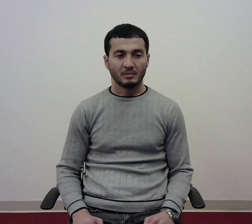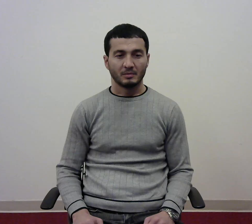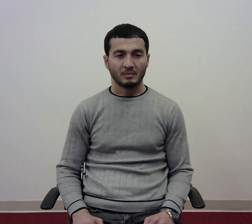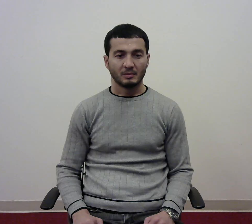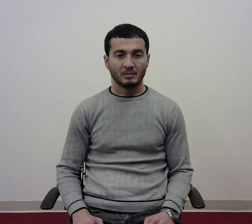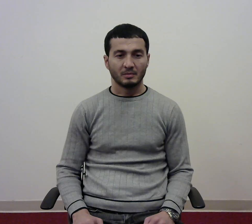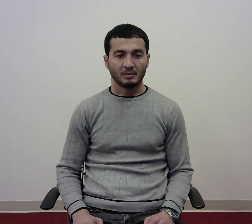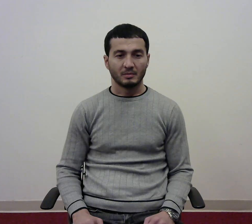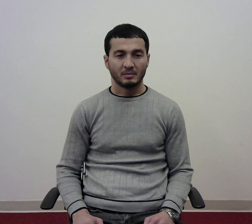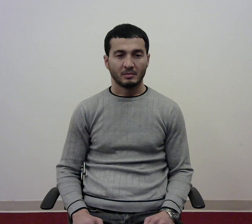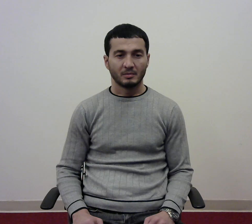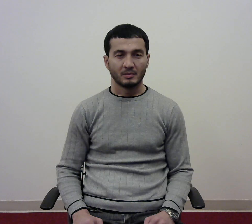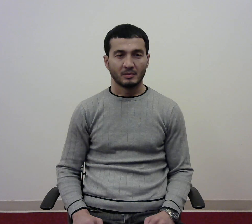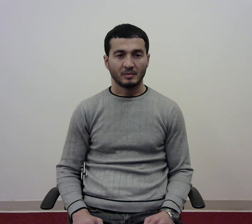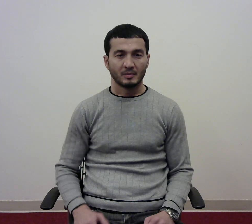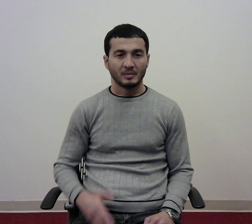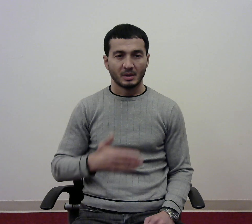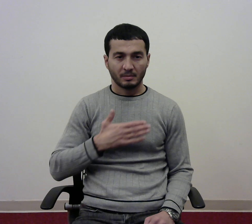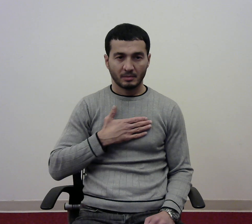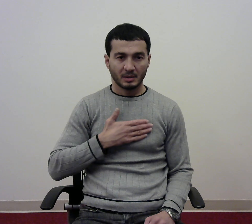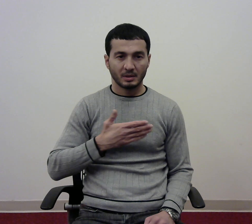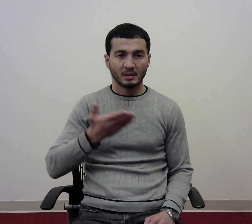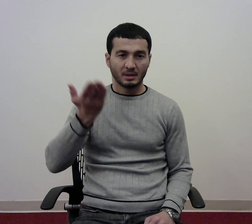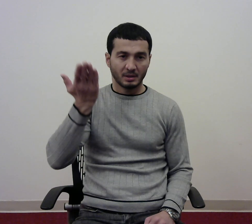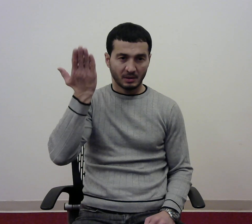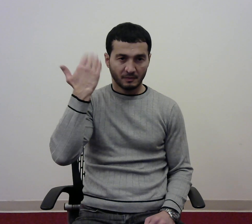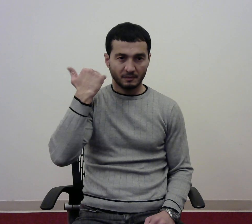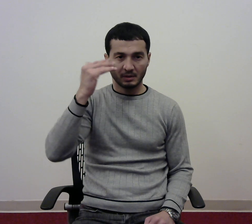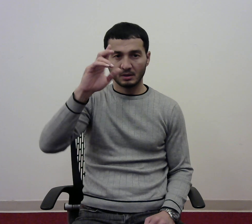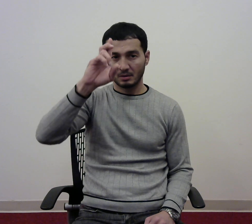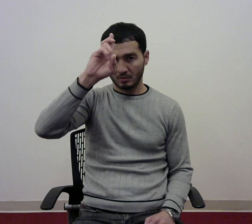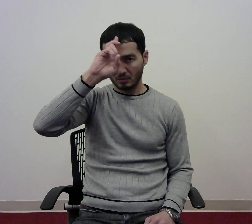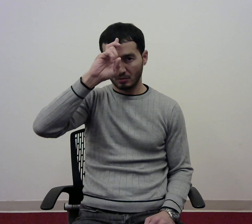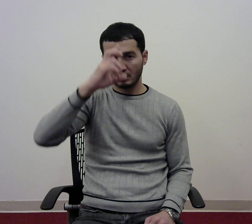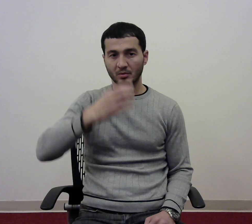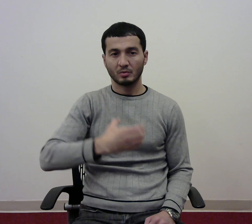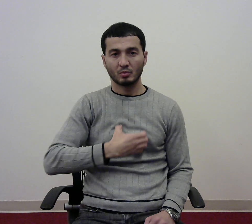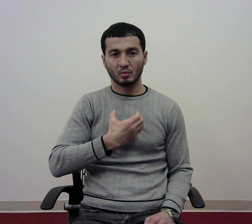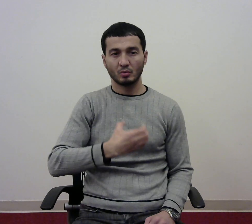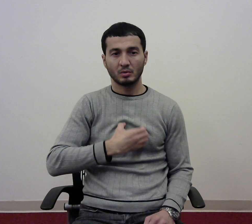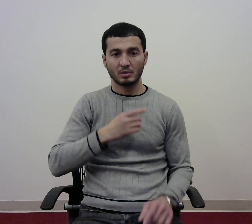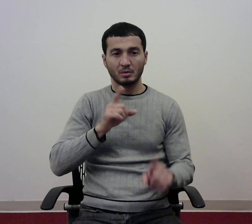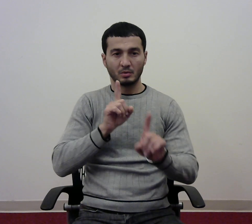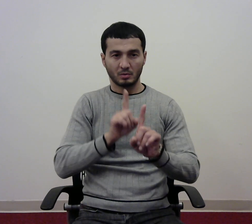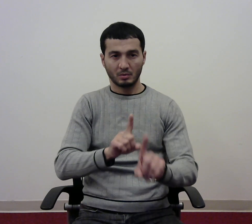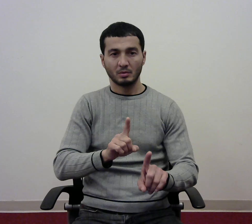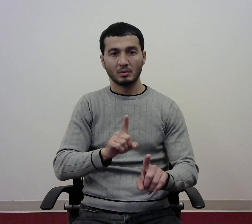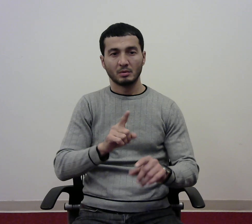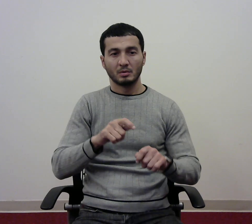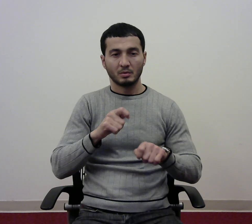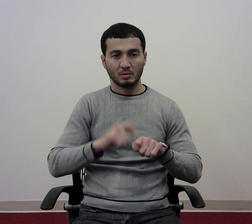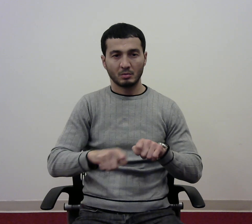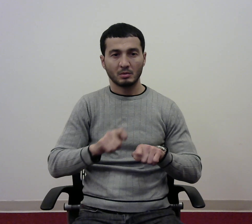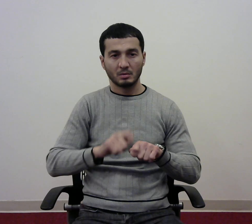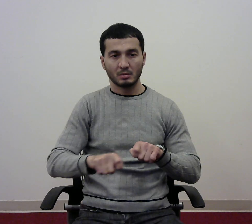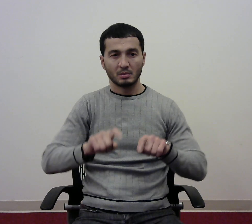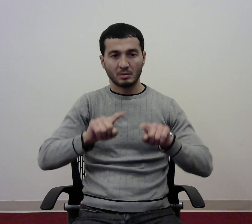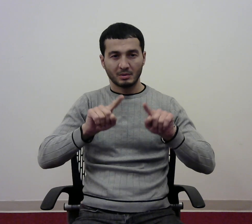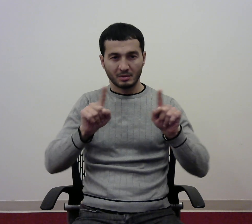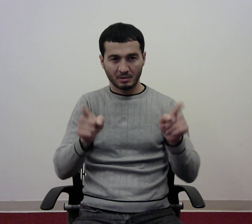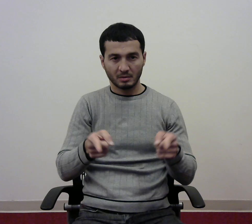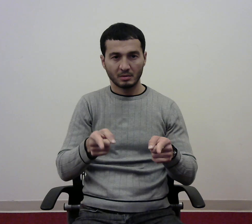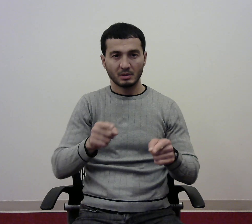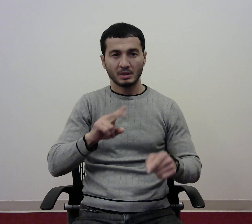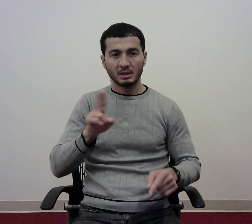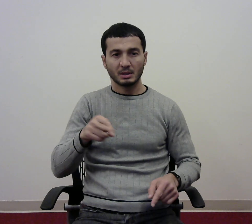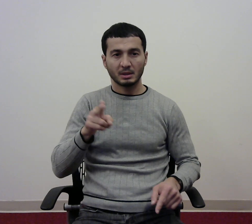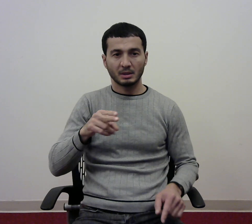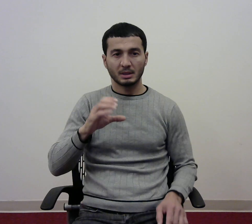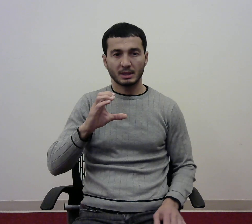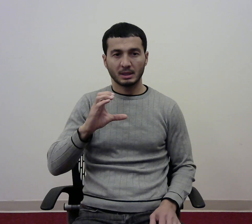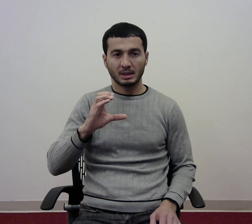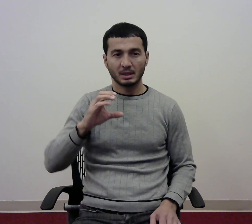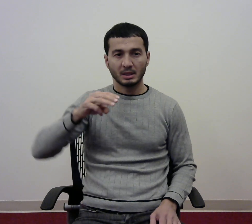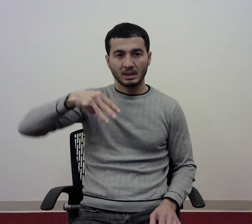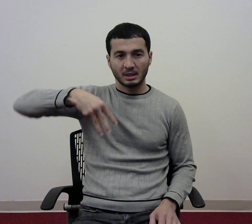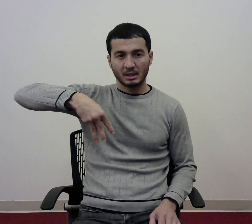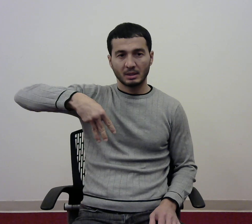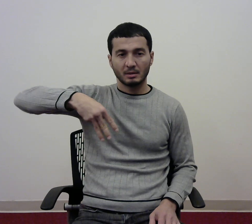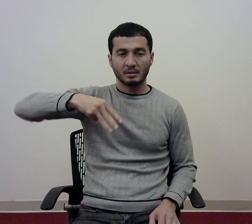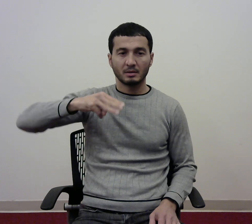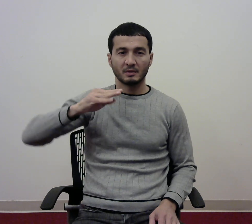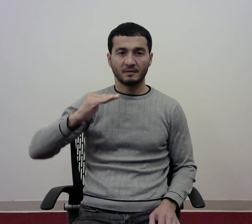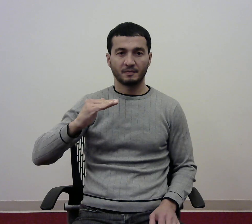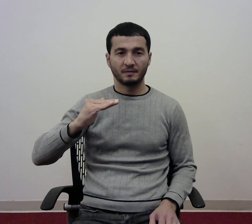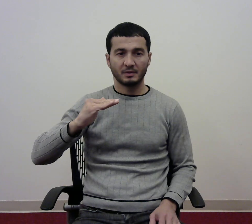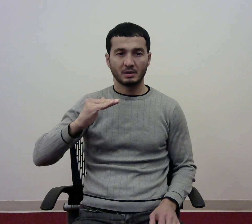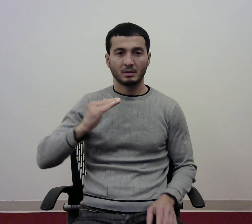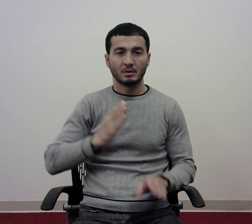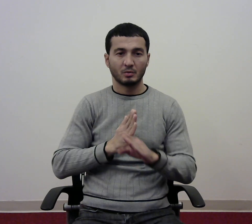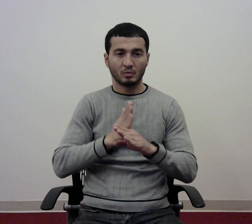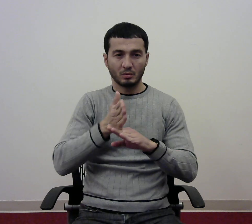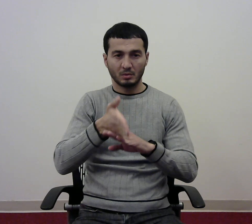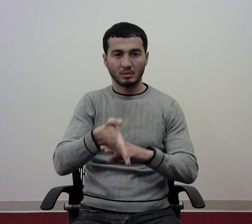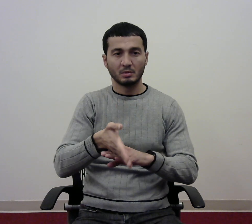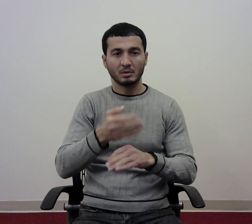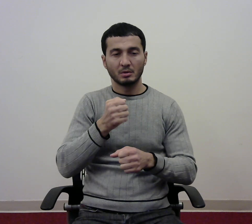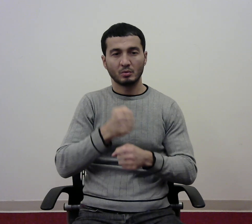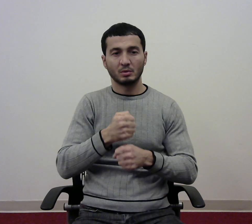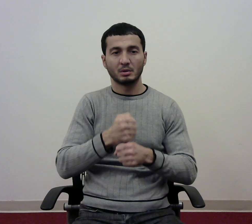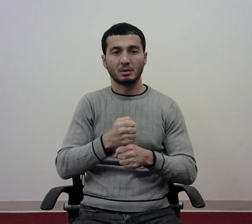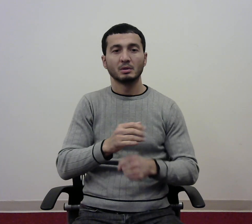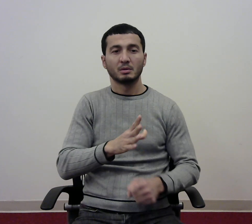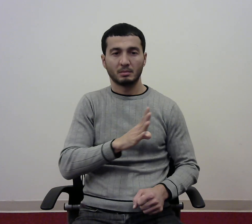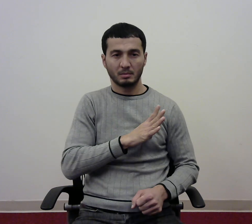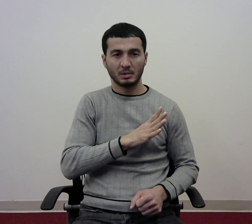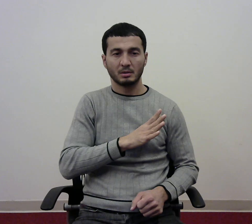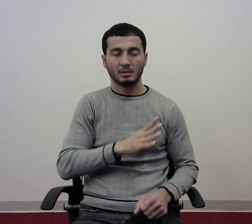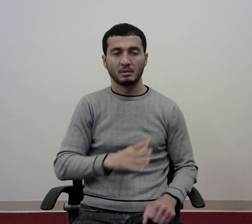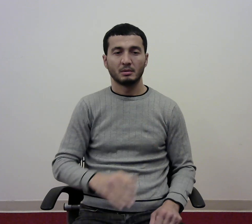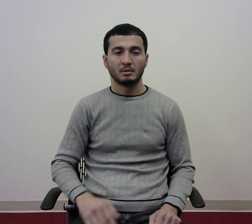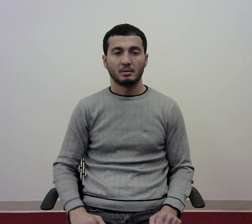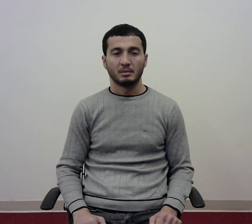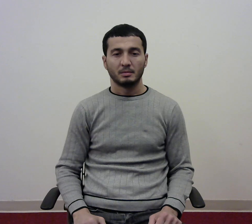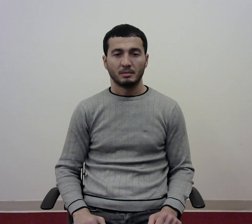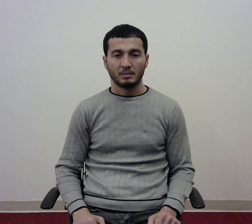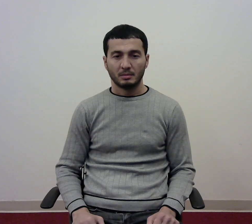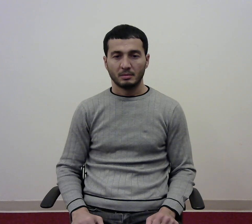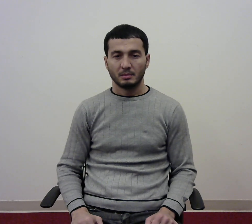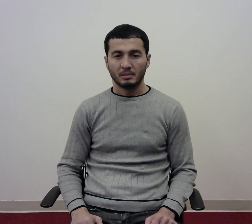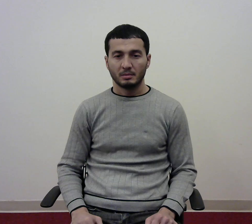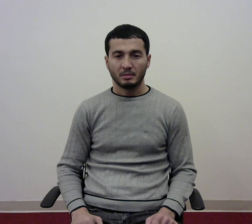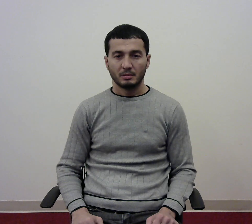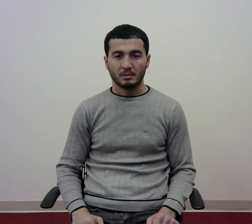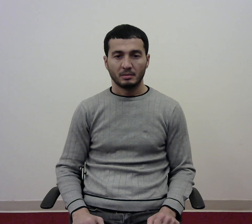Mən əvvəl Dövlət Sosial Müdafiə Fonduna (DSMF) müraciət etmişəm